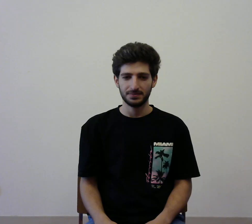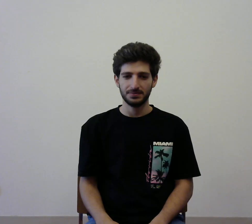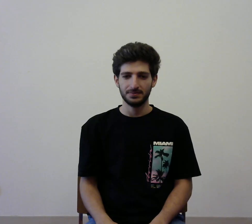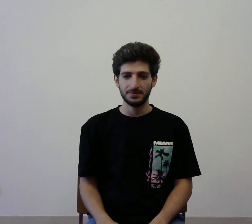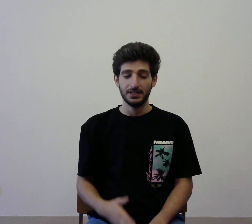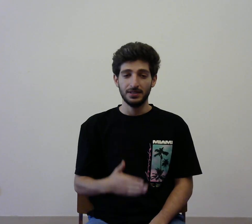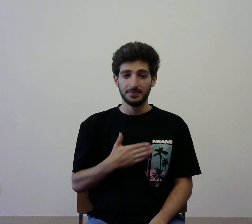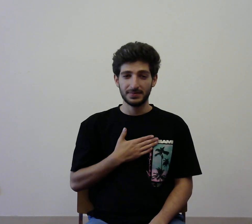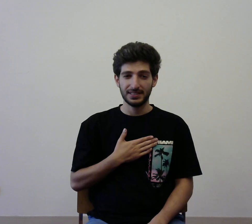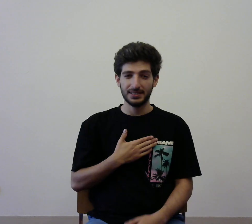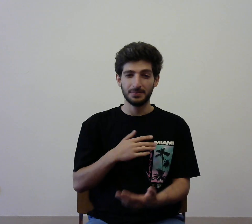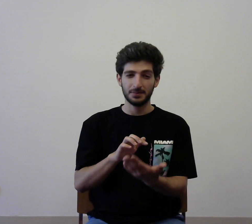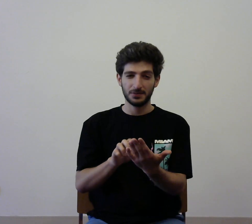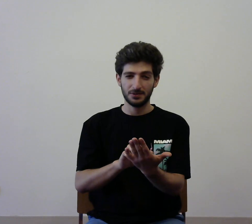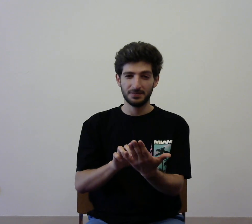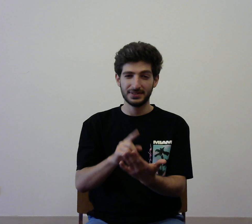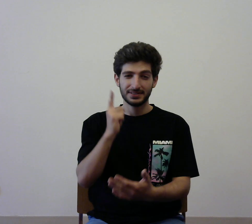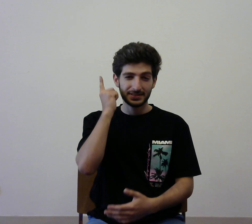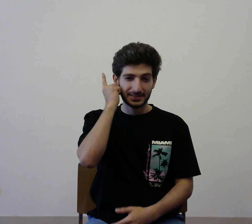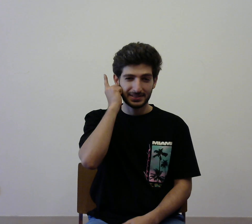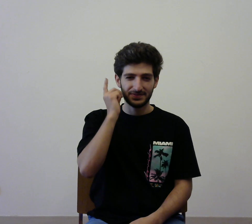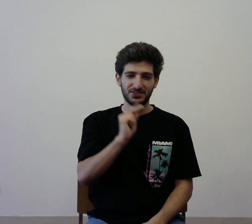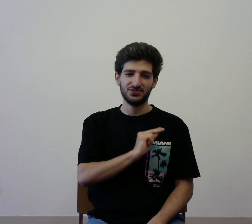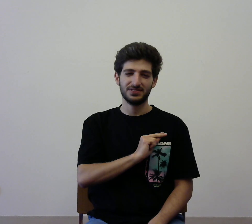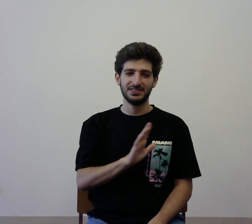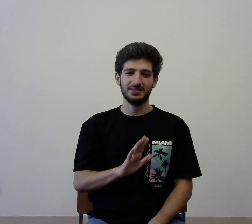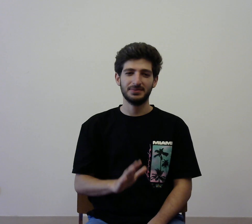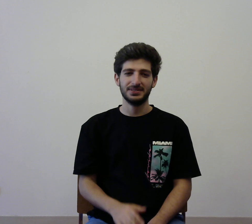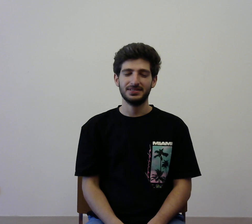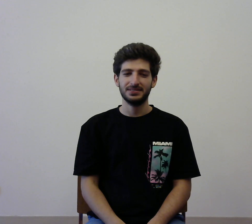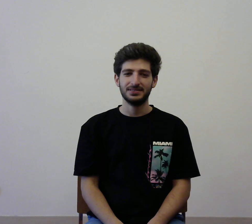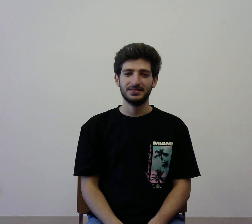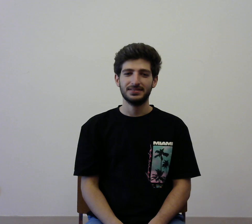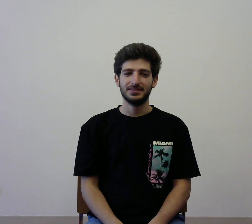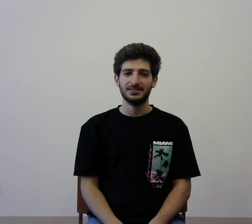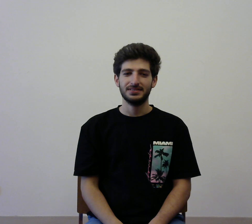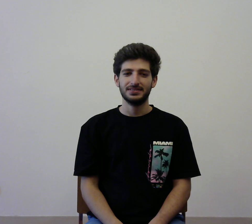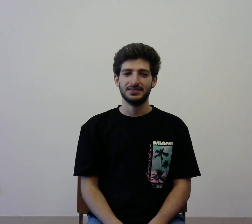Mənim mobil telefonum işləmir